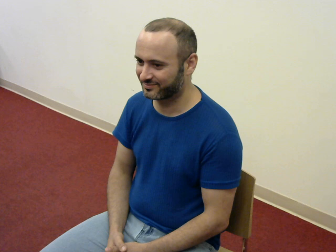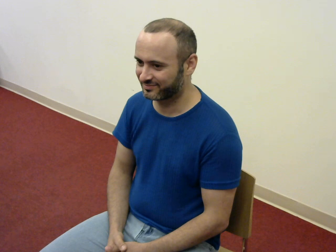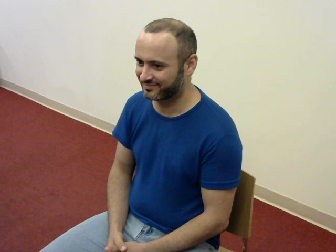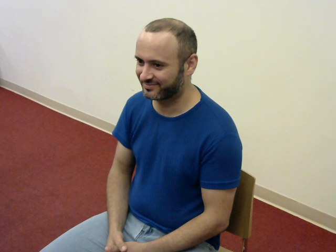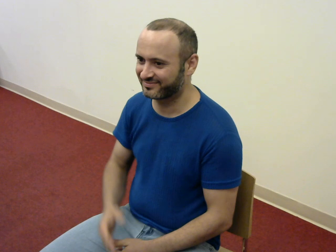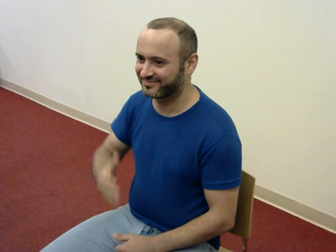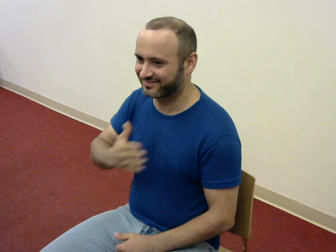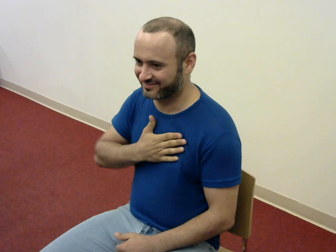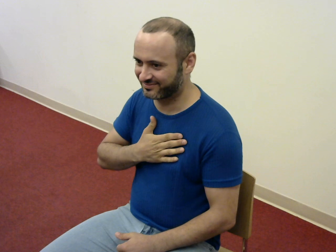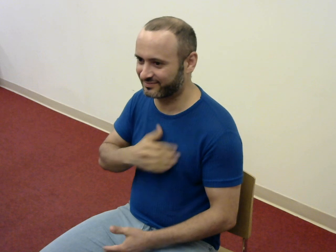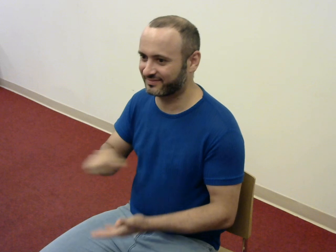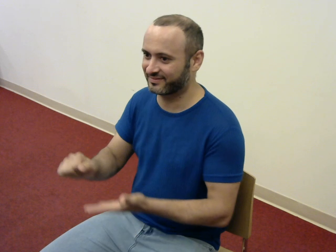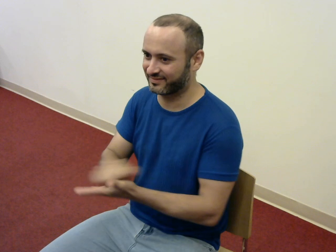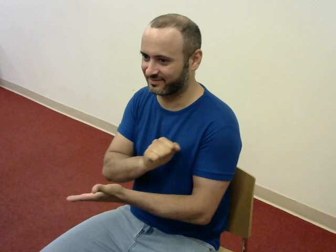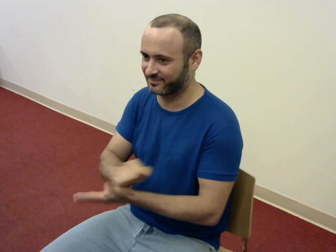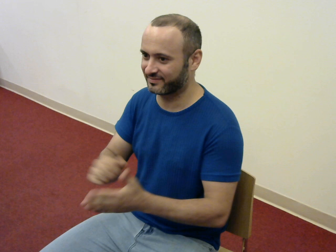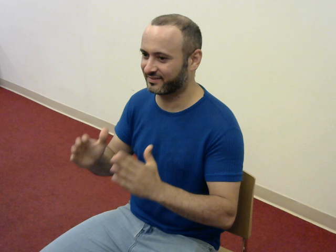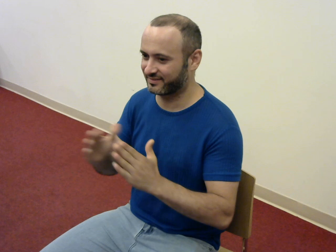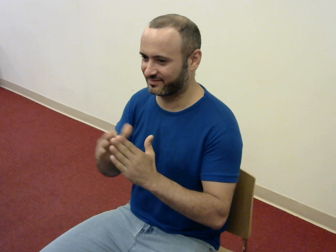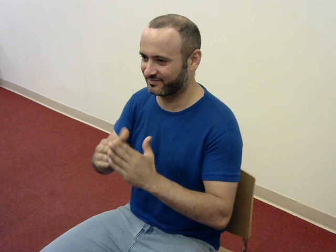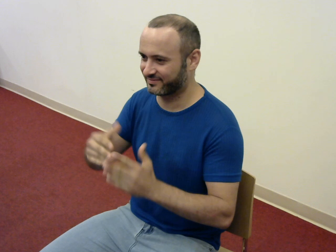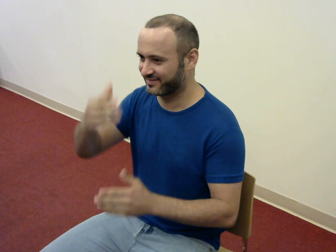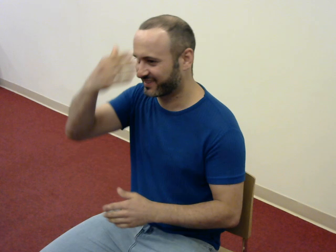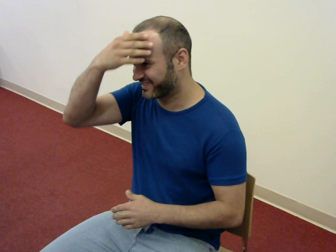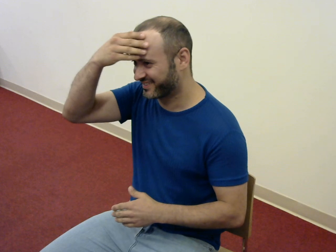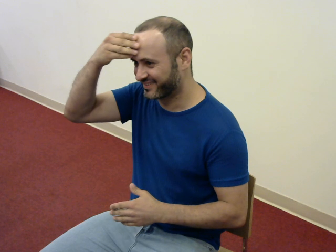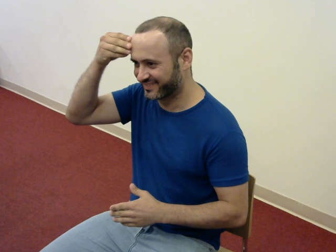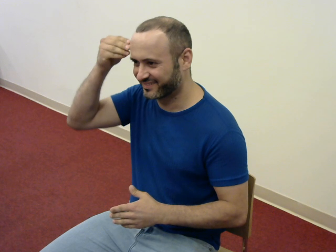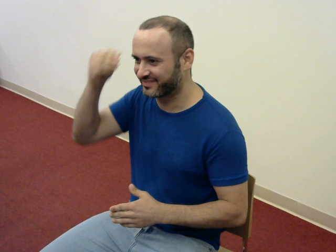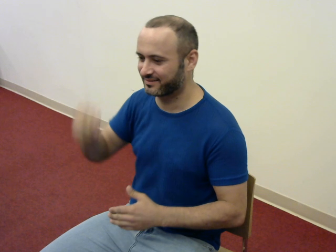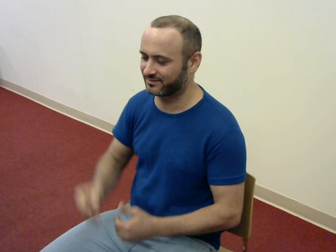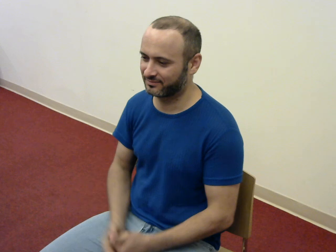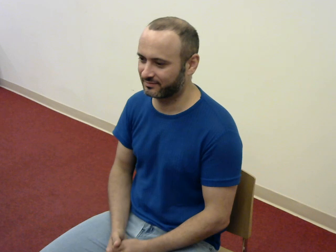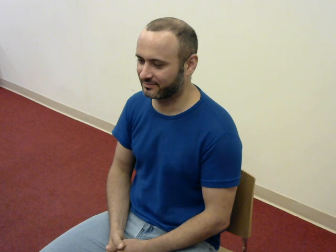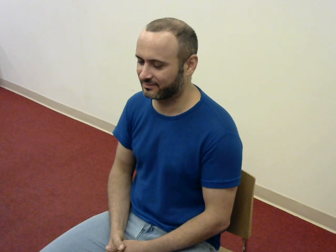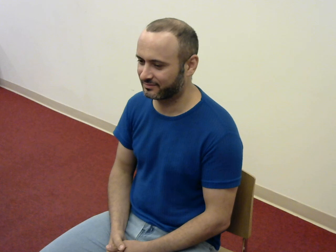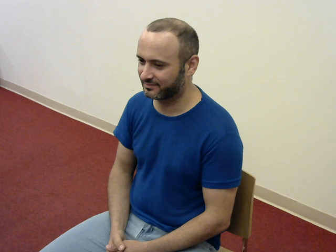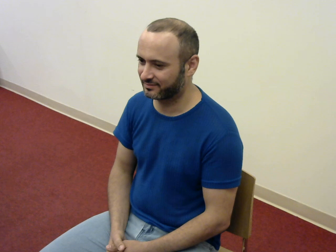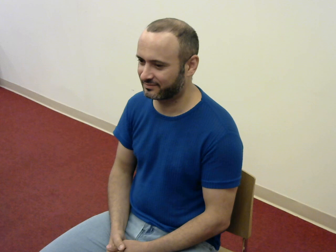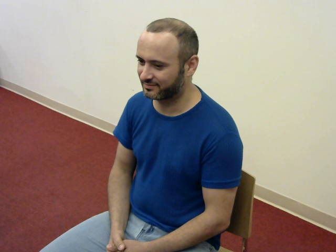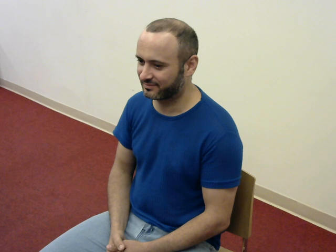Mən sənədlərimi evdə unutmuşam